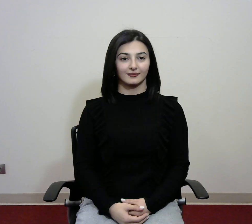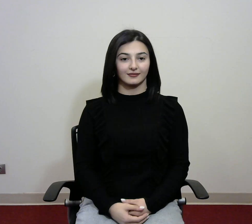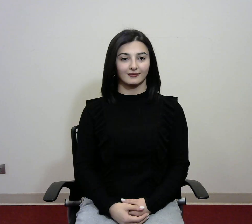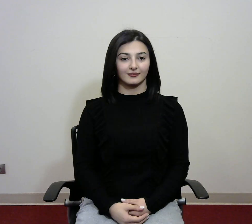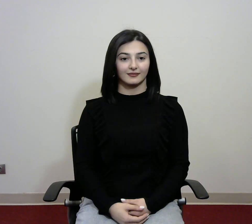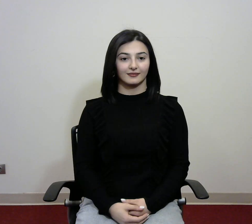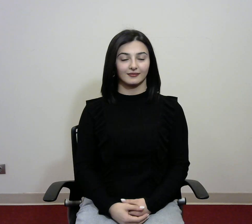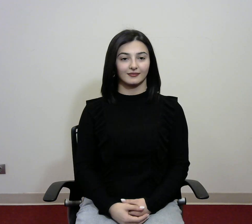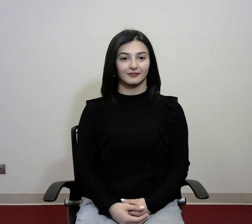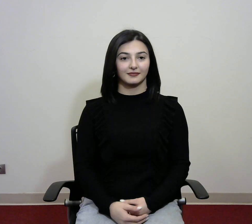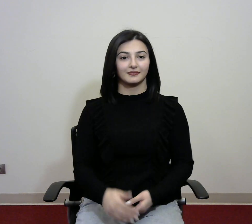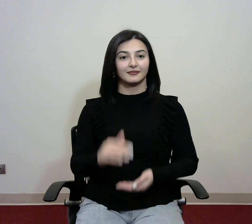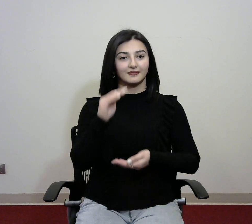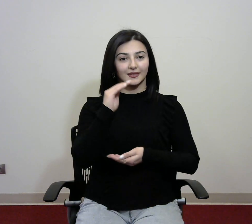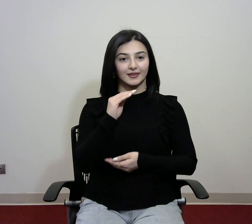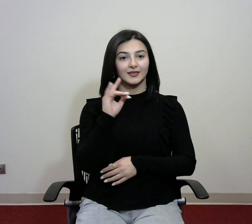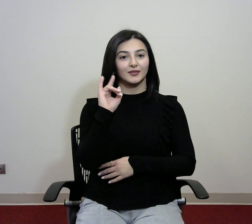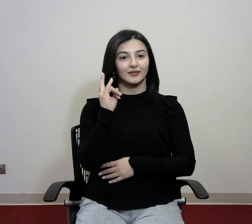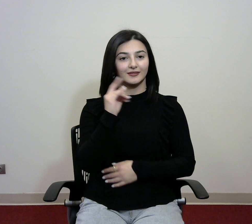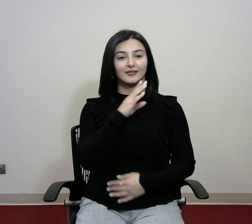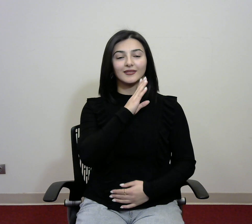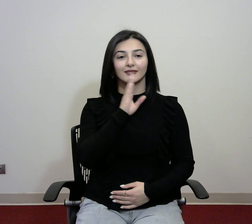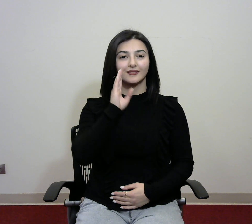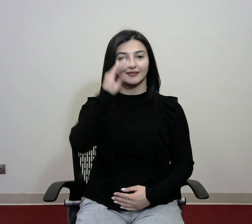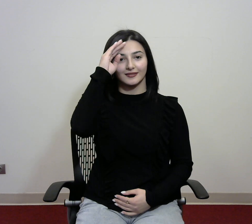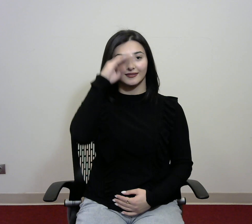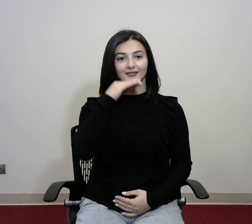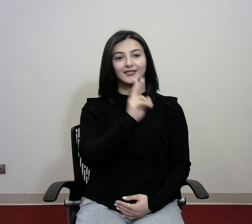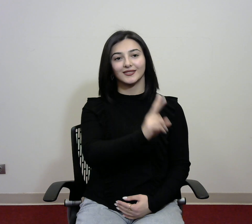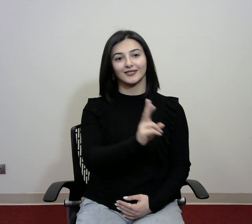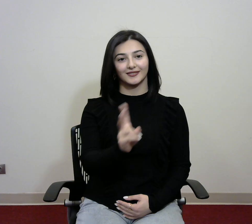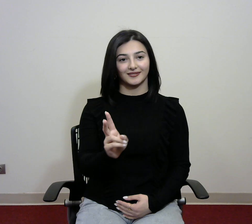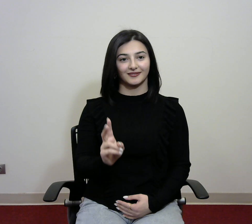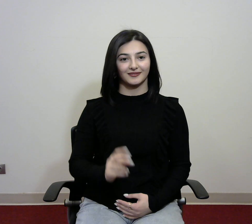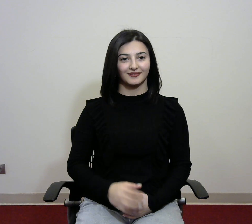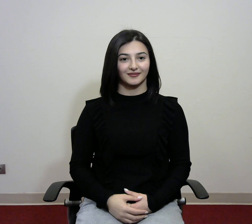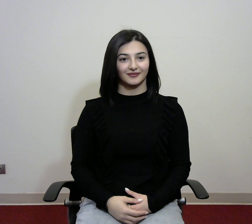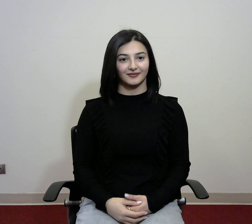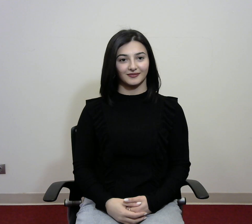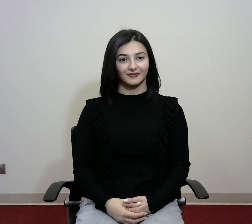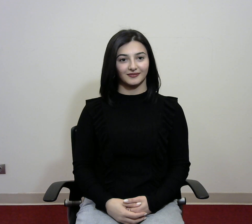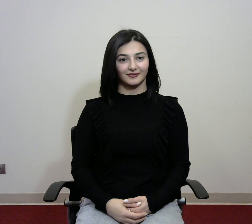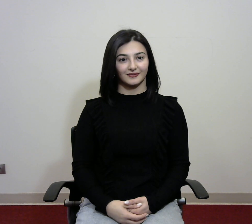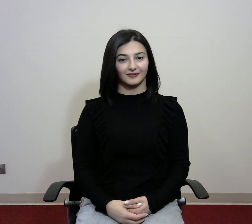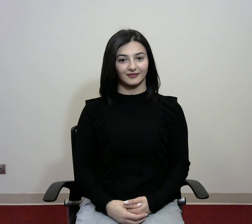Körpə uşağın valideyni kimdir?